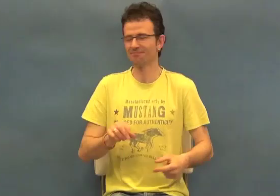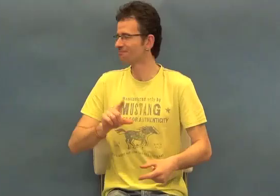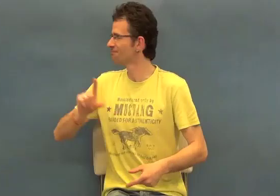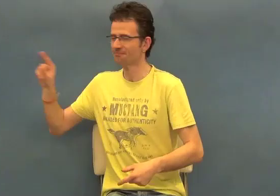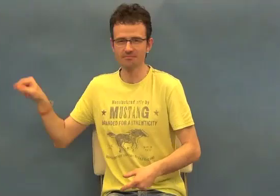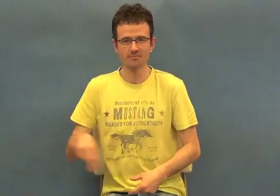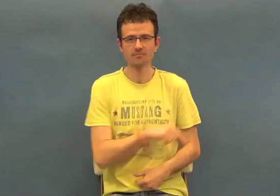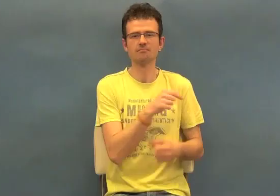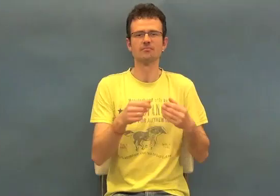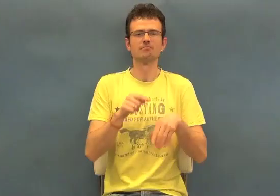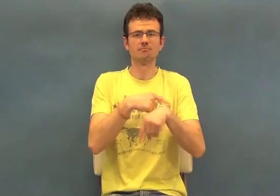Poszła sobie.